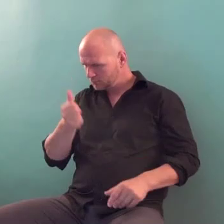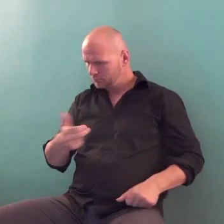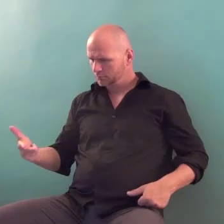Kilka.